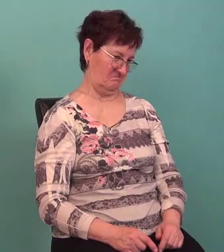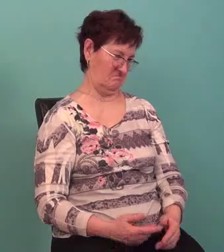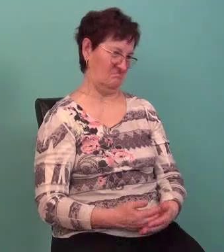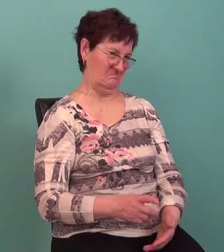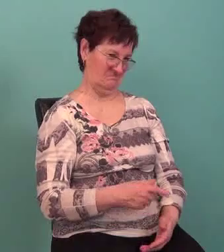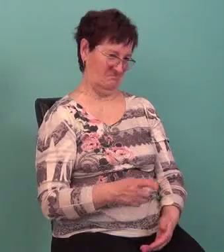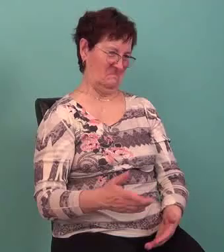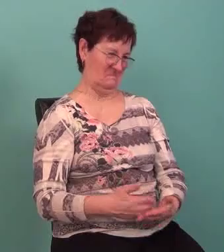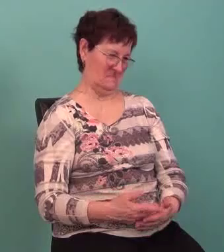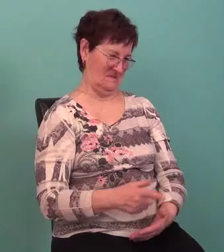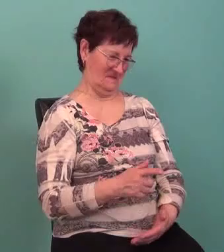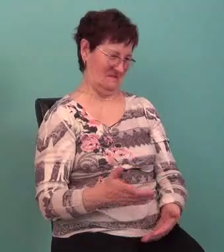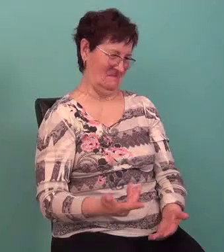Dlaczego jest skreślony?